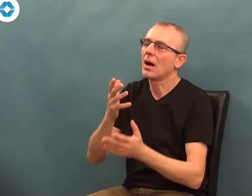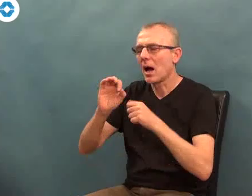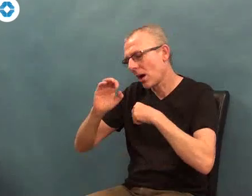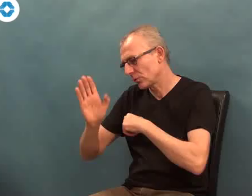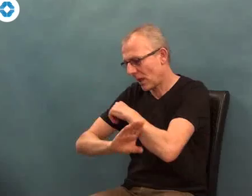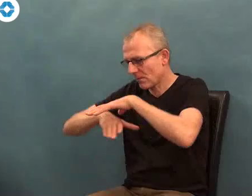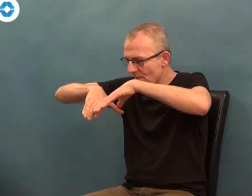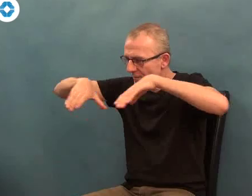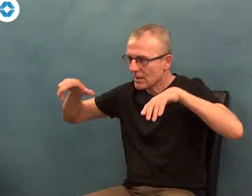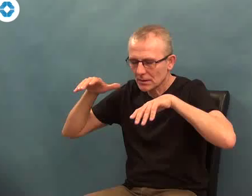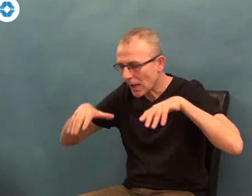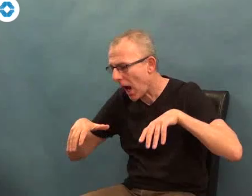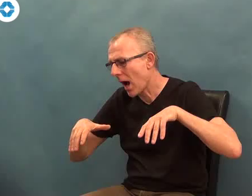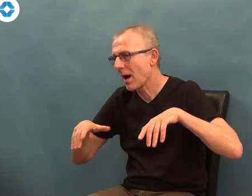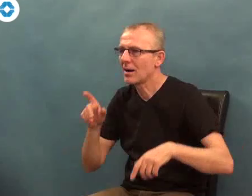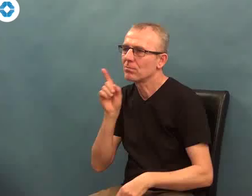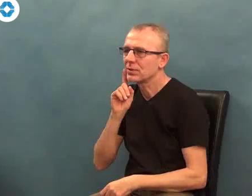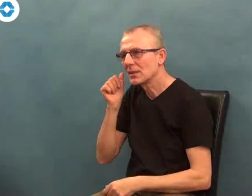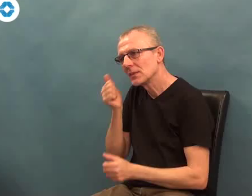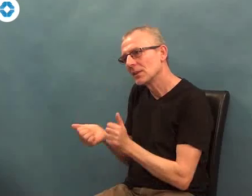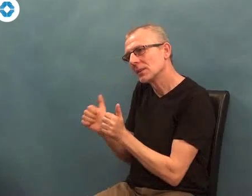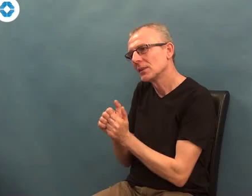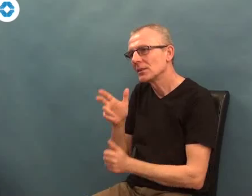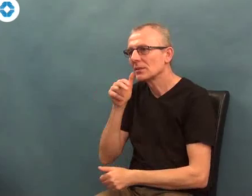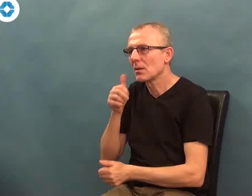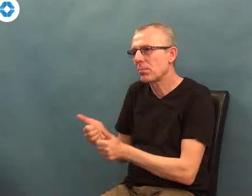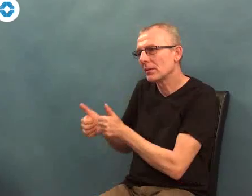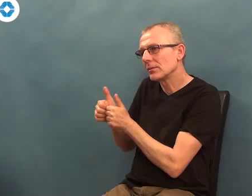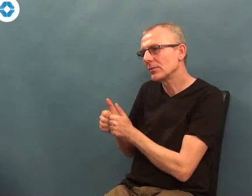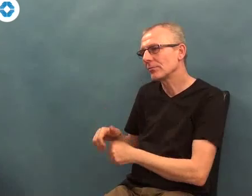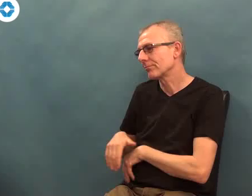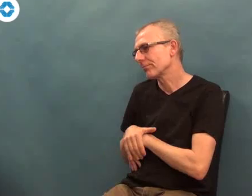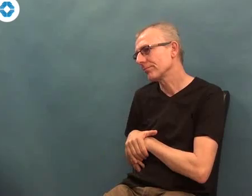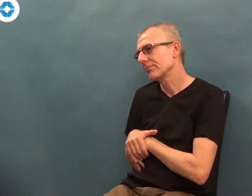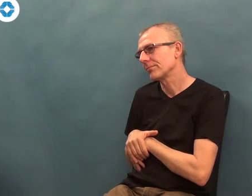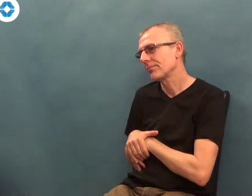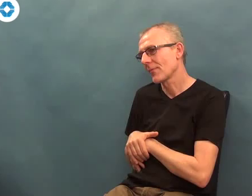W zwalonym pniu drzewa zobaczyli siedzącą parę żab, chłopaka i dziewczynę.